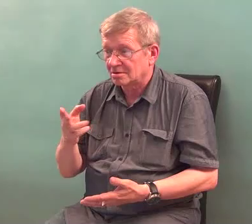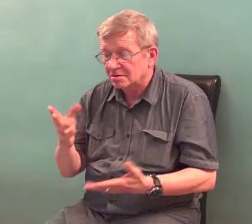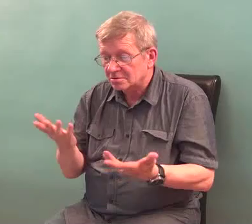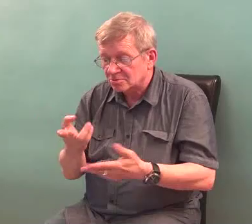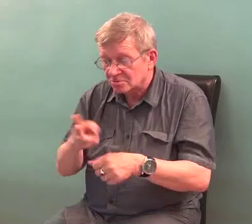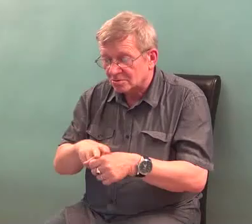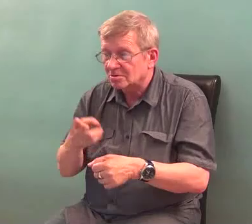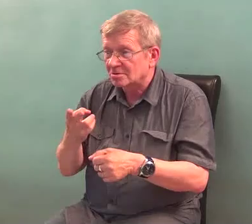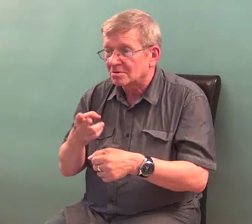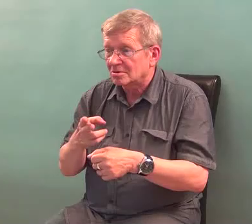Który?